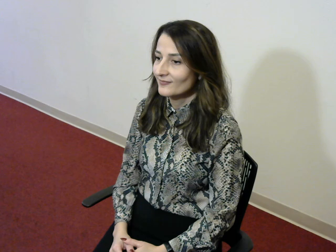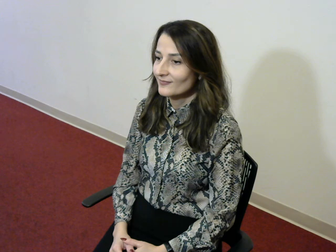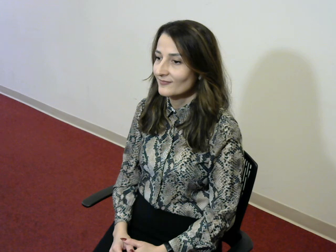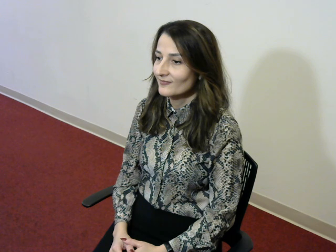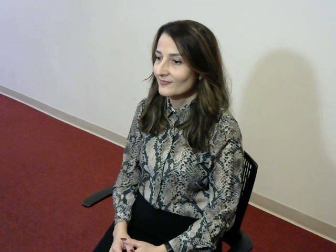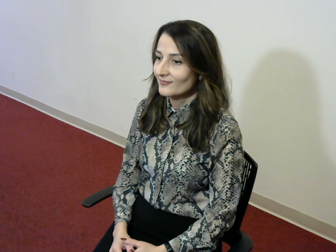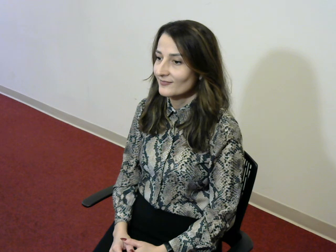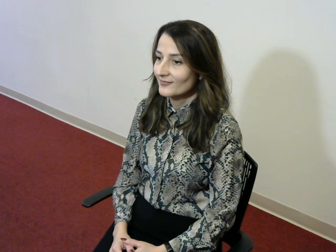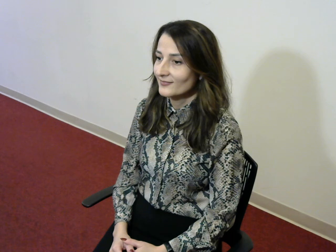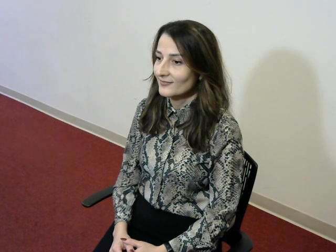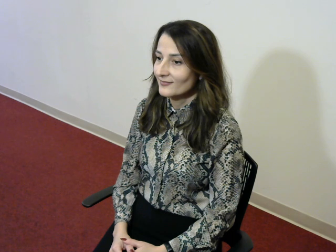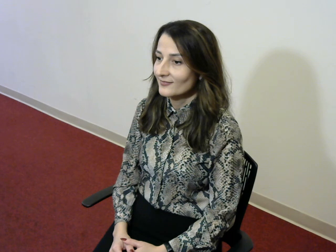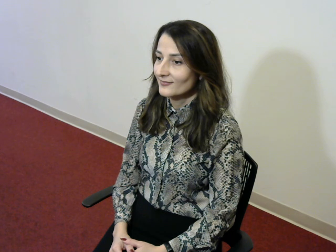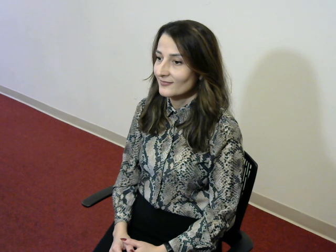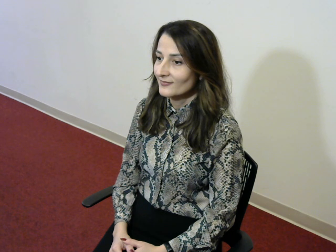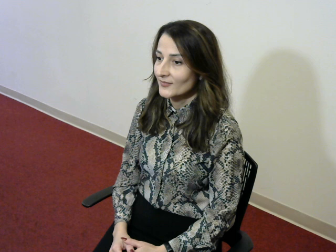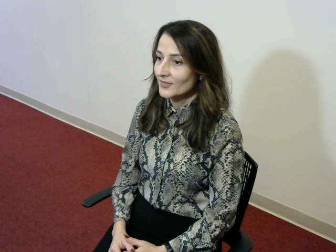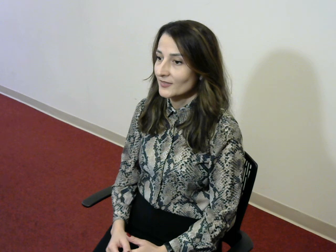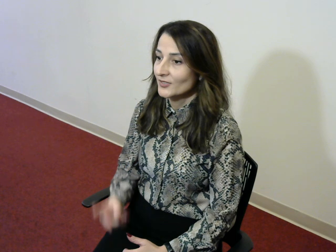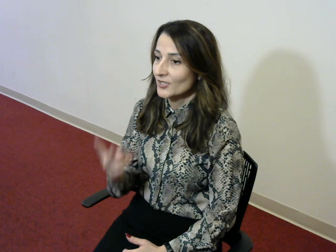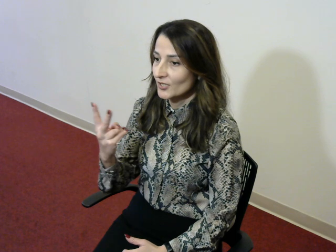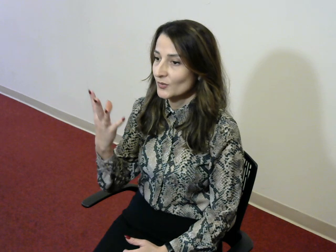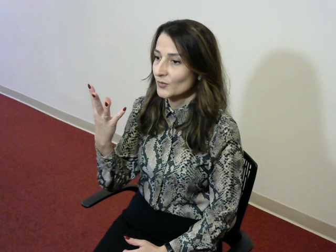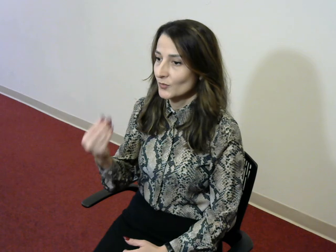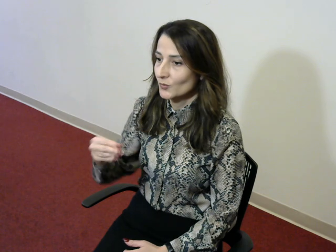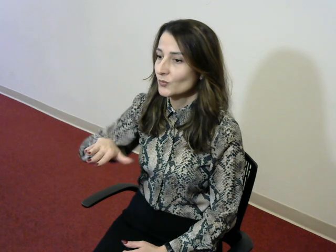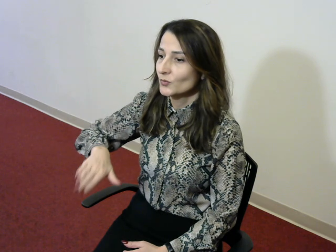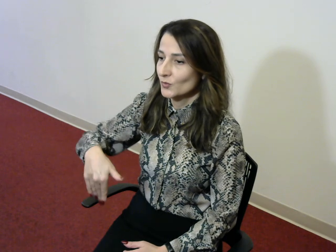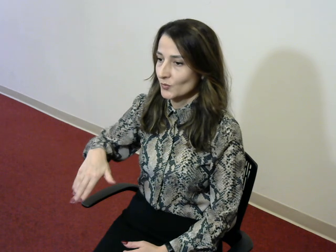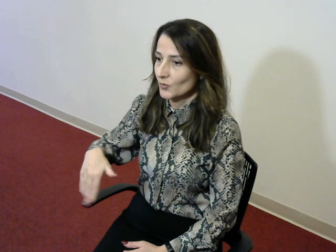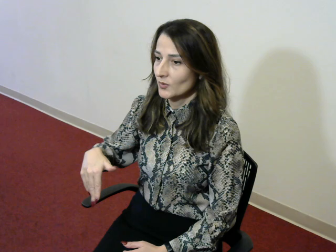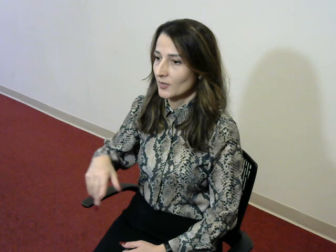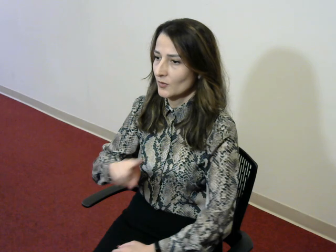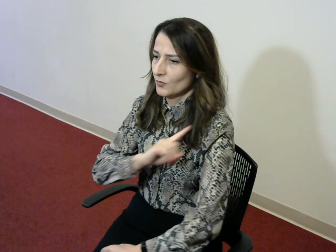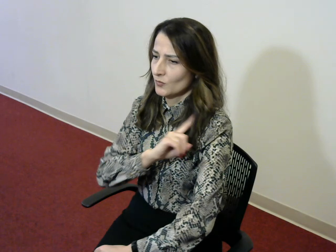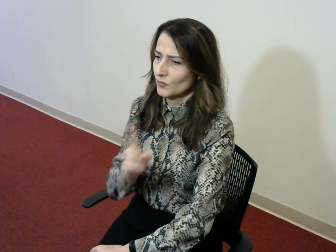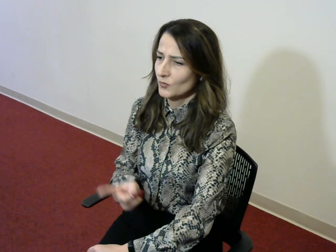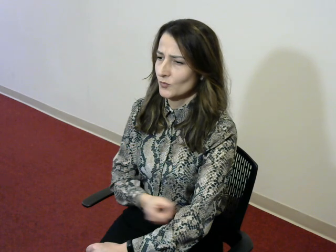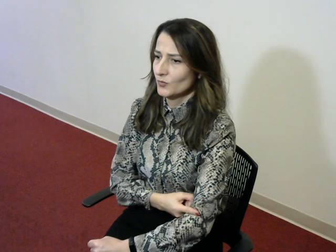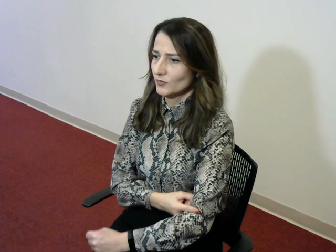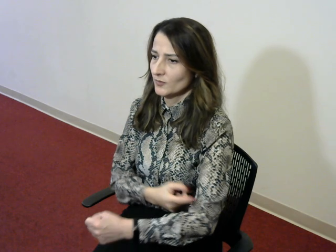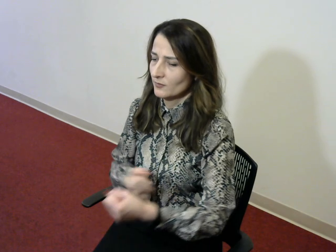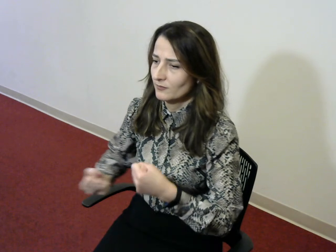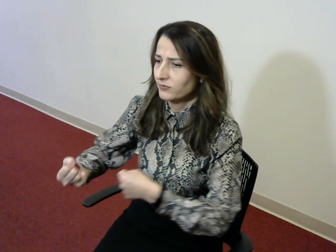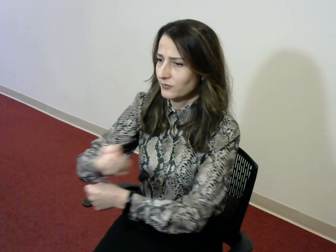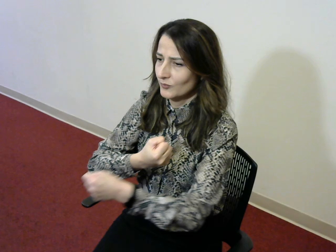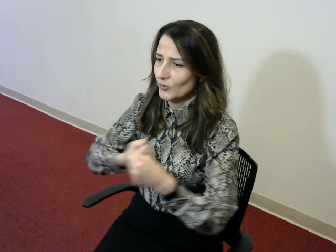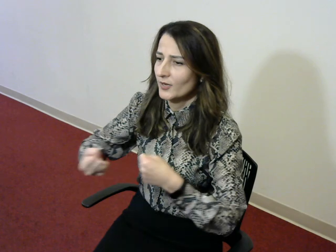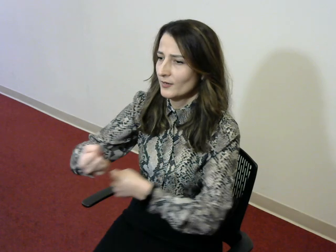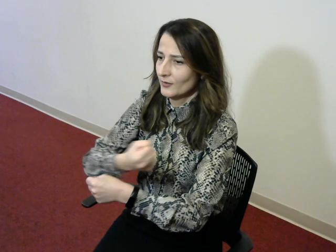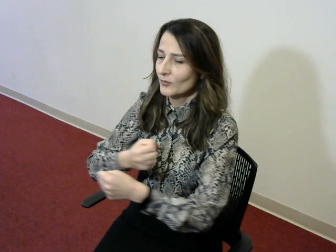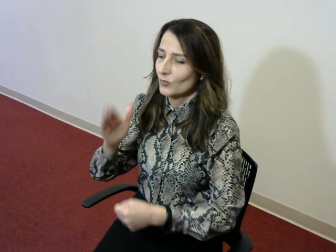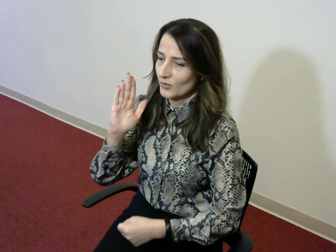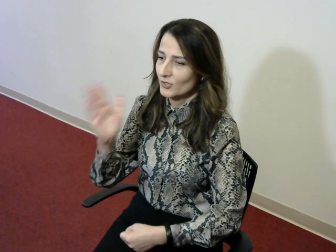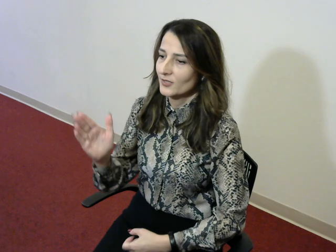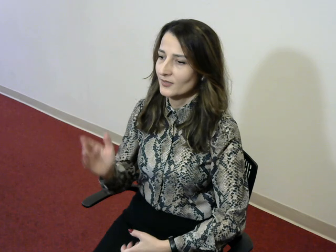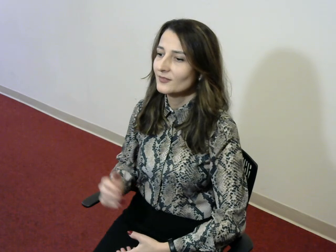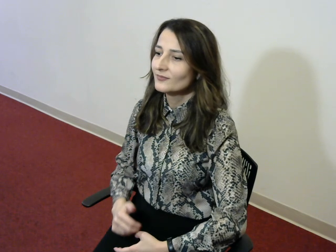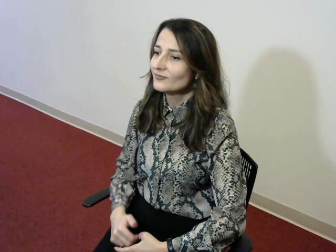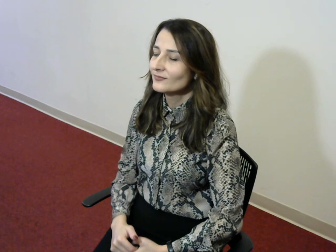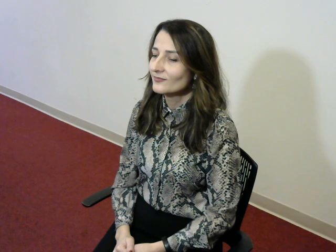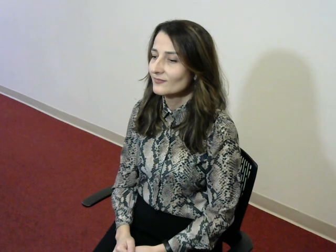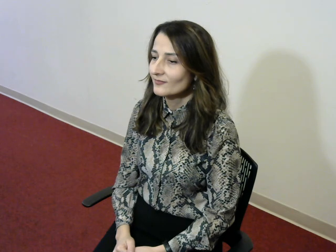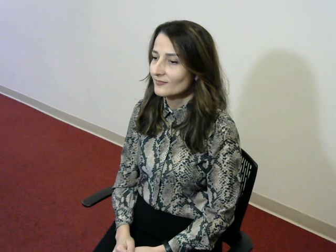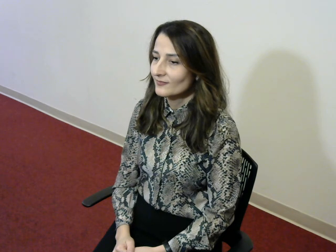İki gün sonra güclü külək olacaq